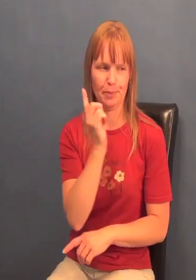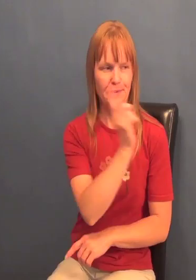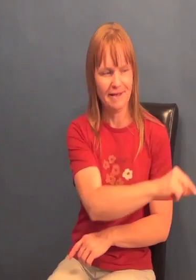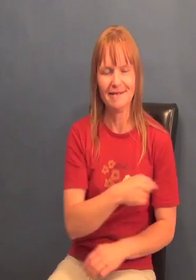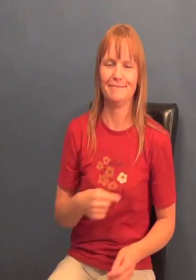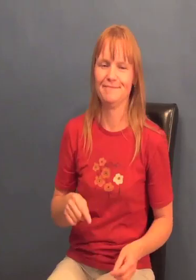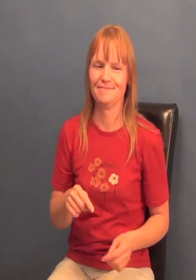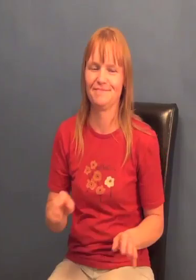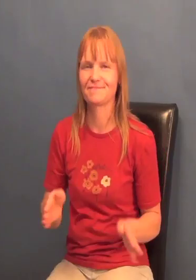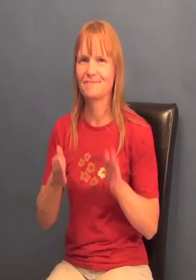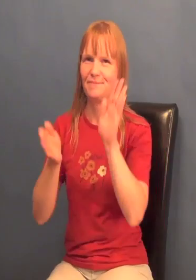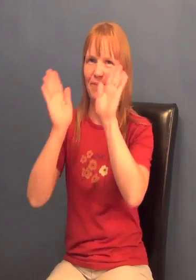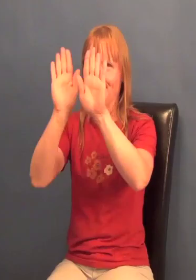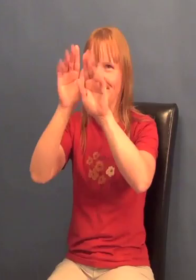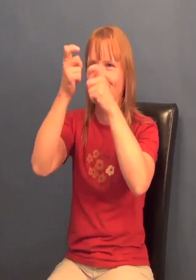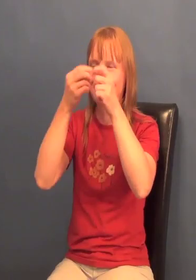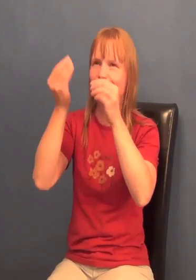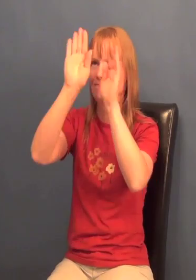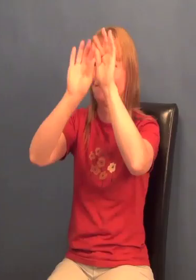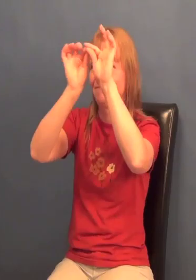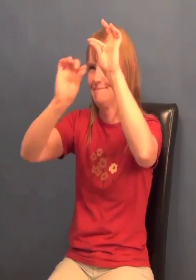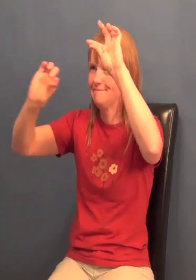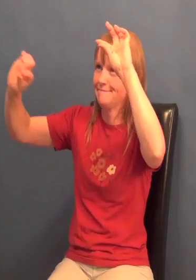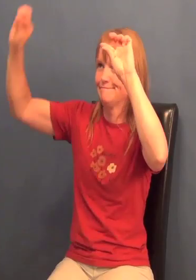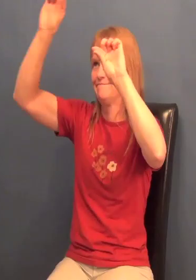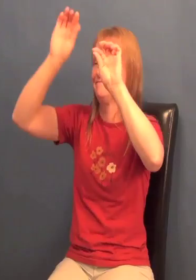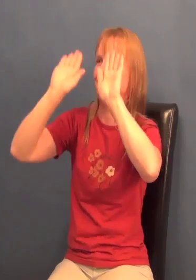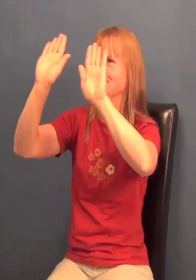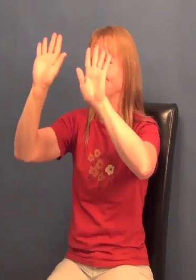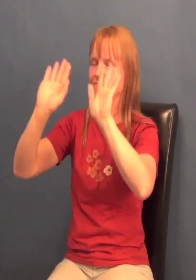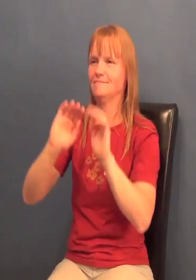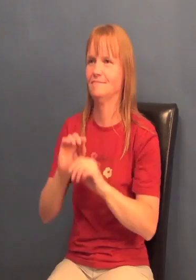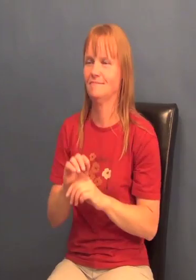Mężczyzna naprawia okno.